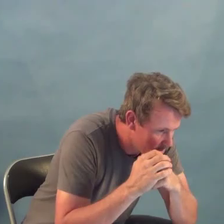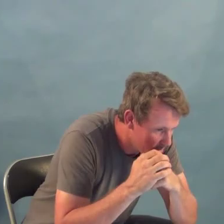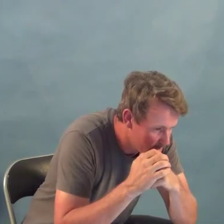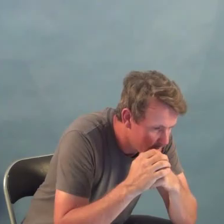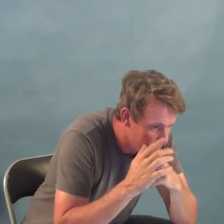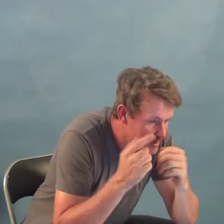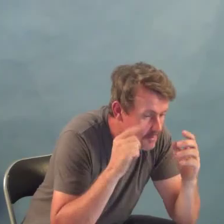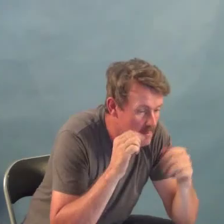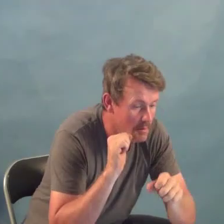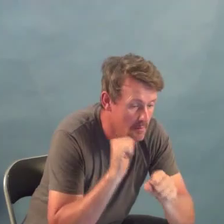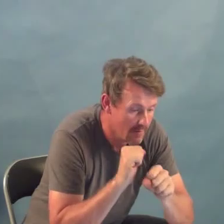Ale ja pracuję i nie mogę.